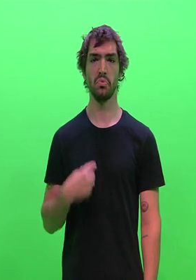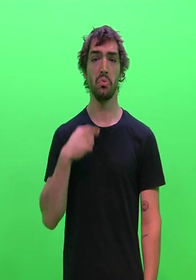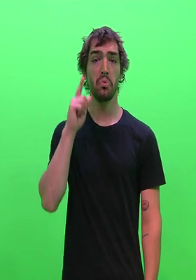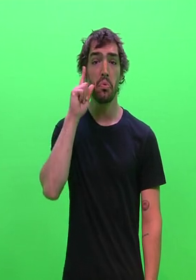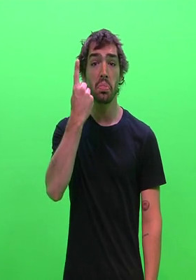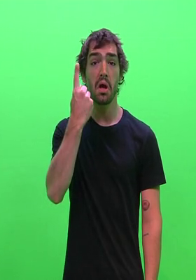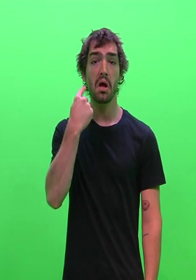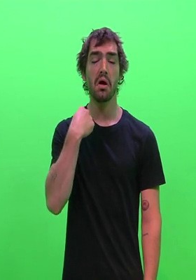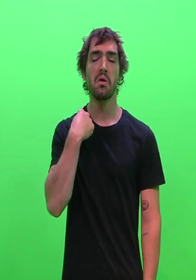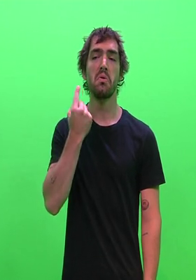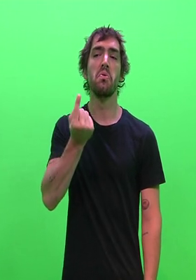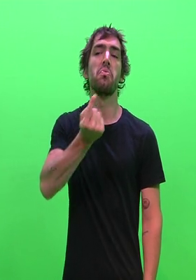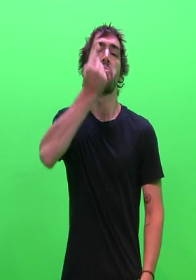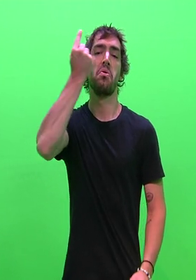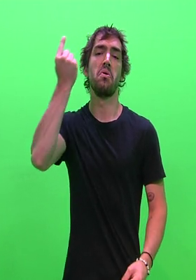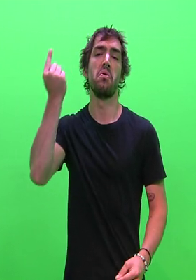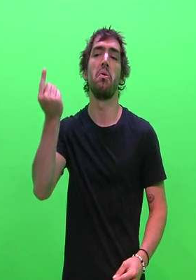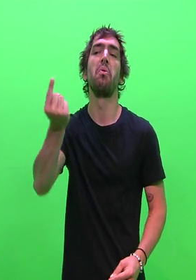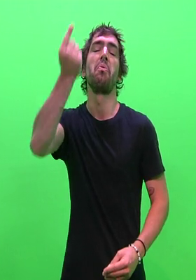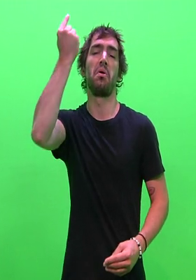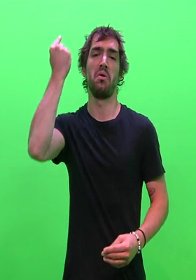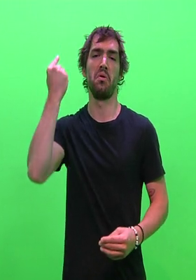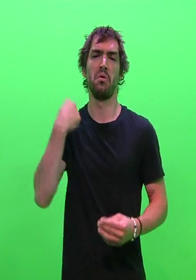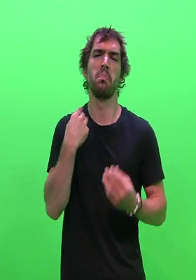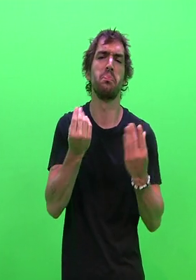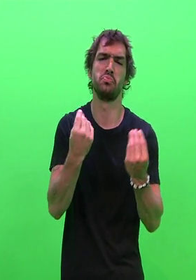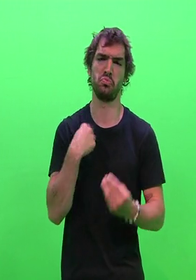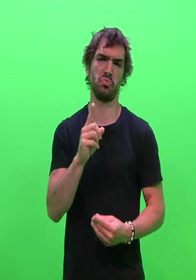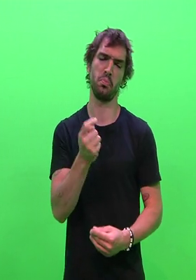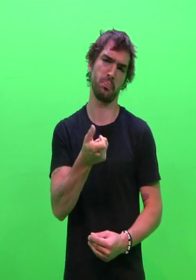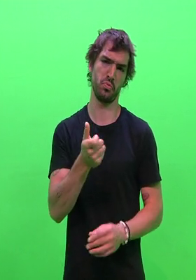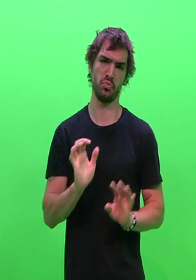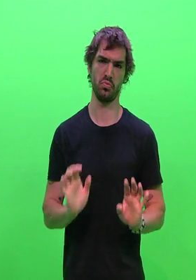En un dia només algunes vegades, no gaire, poc.